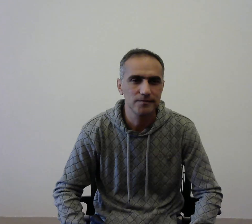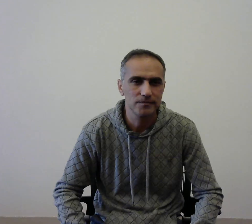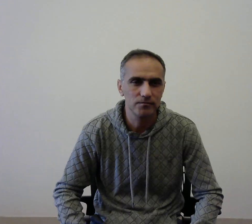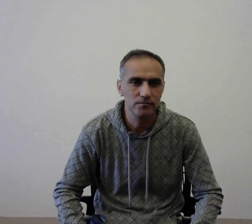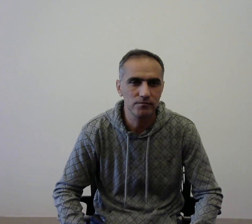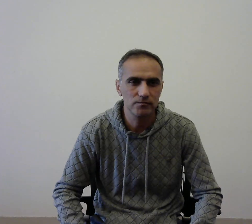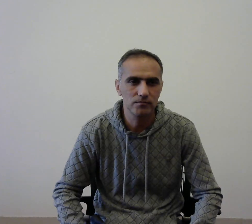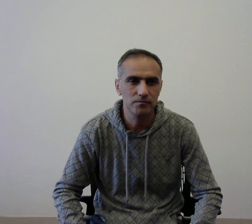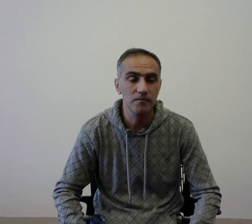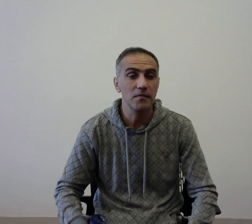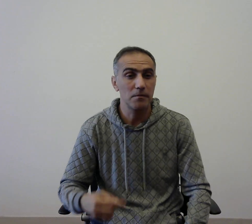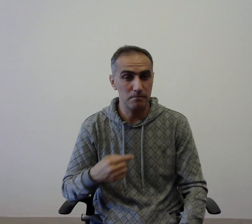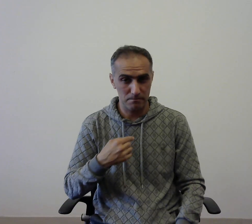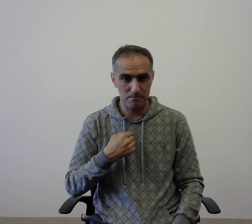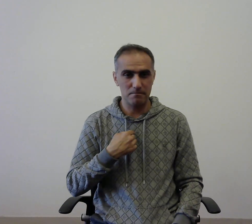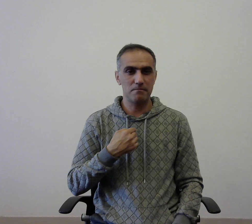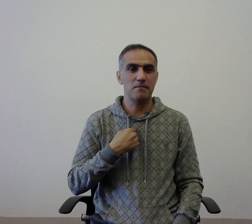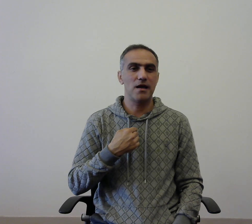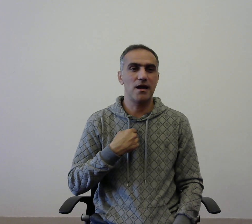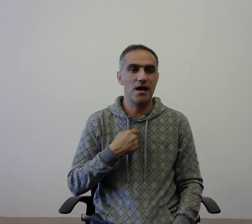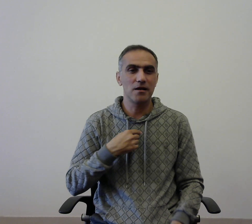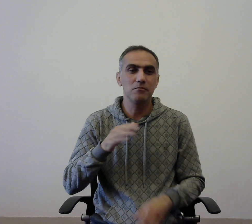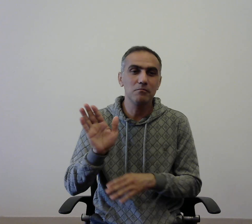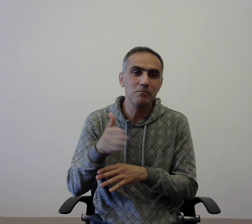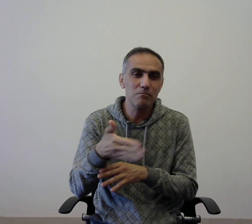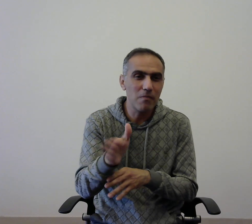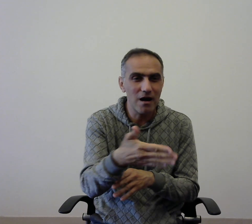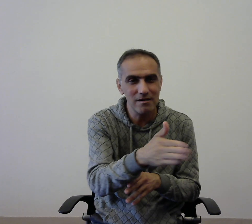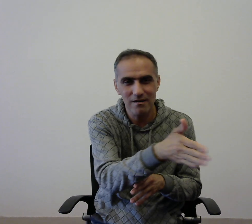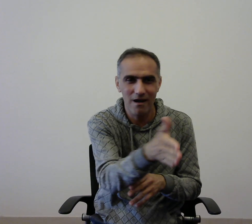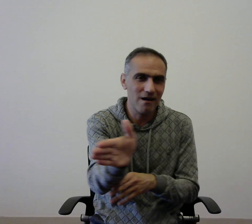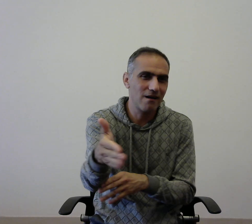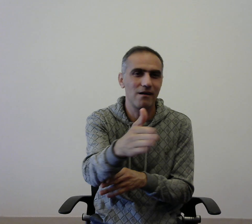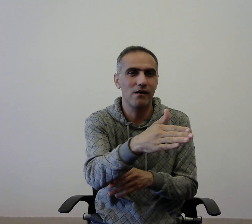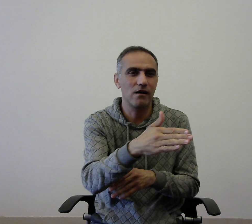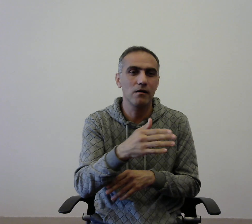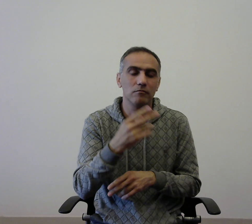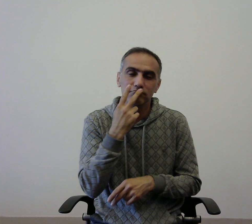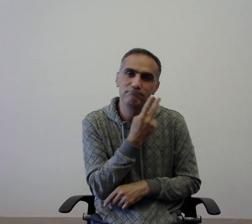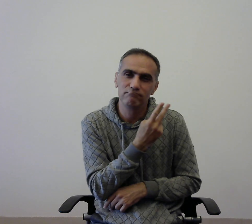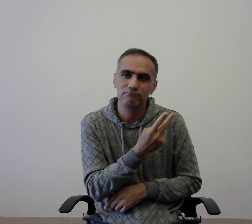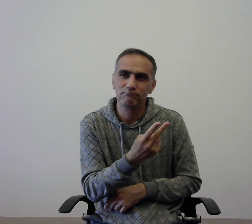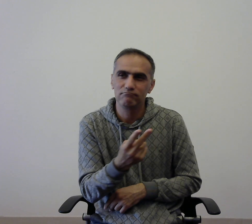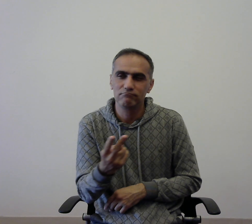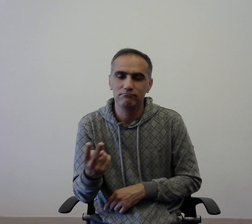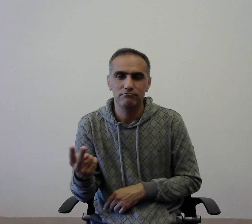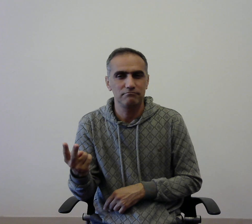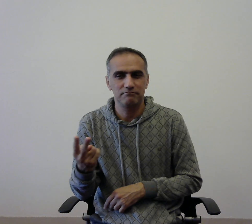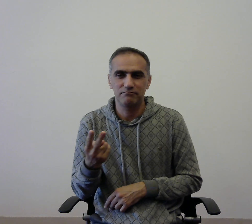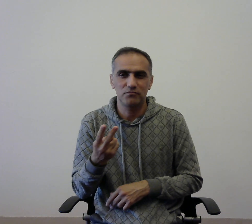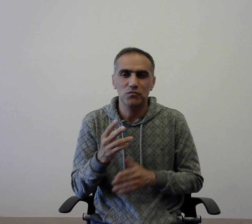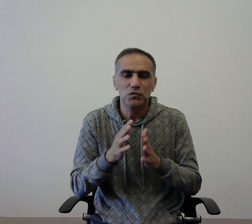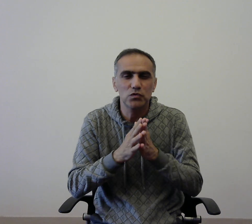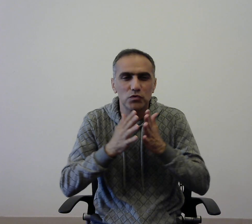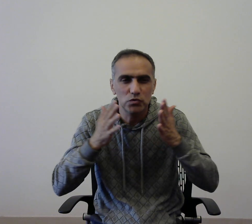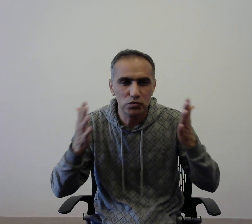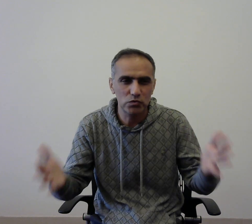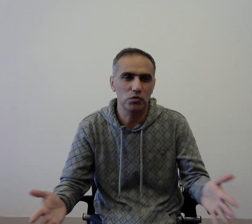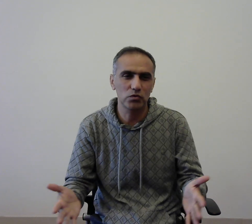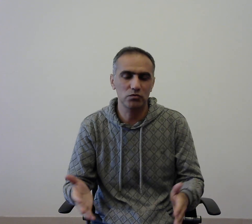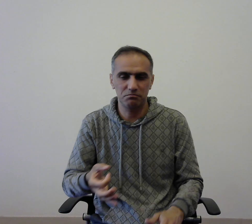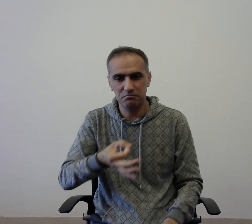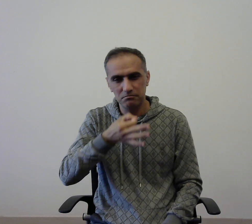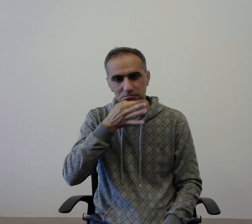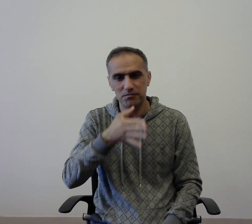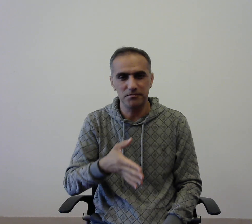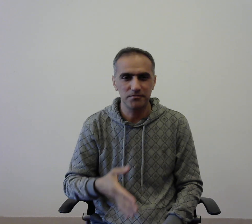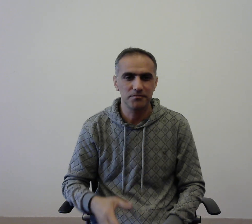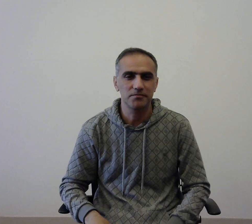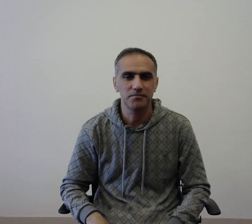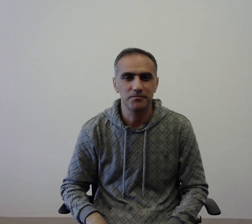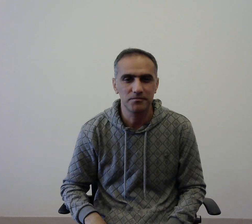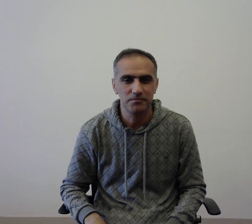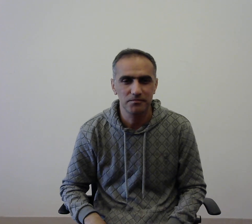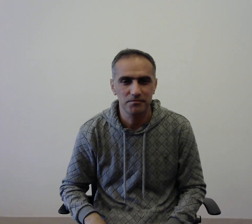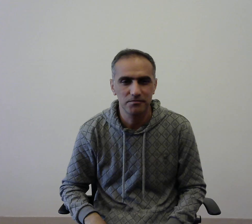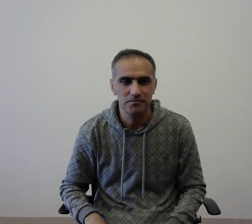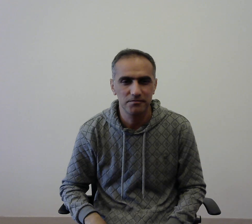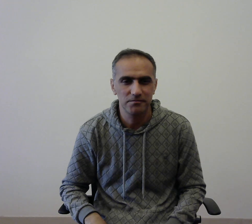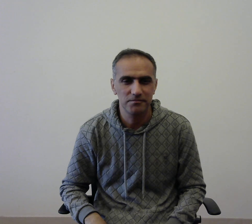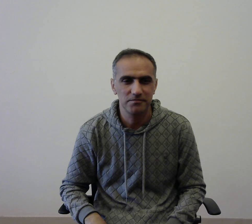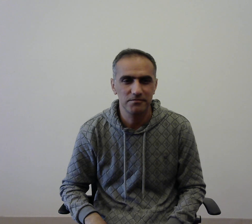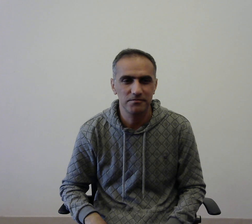Mənim balıqlara baxmaqdan çox xoşum gəlir